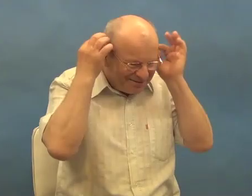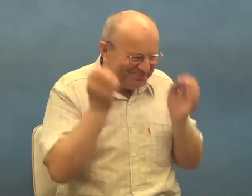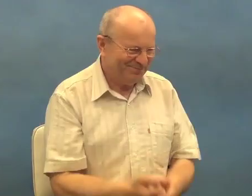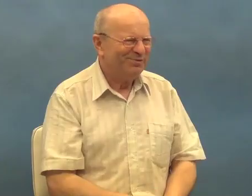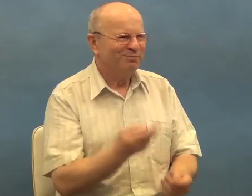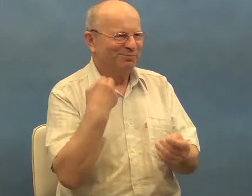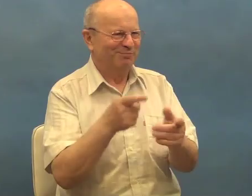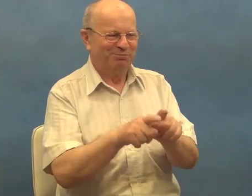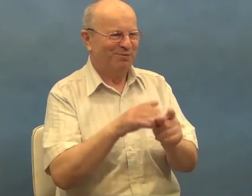Wcześniej też było w telewizji.